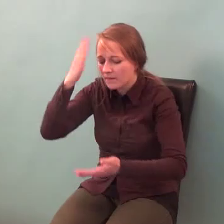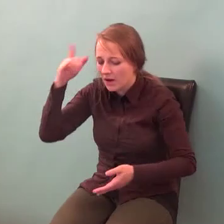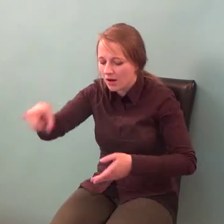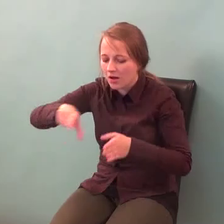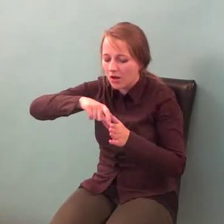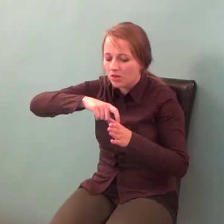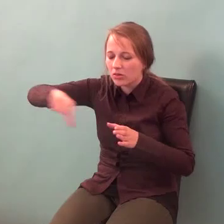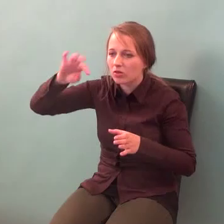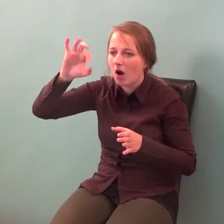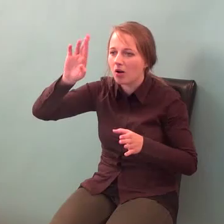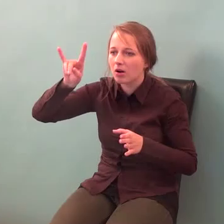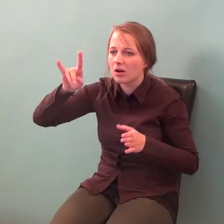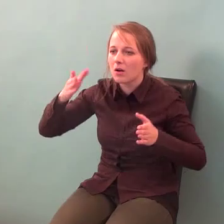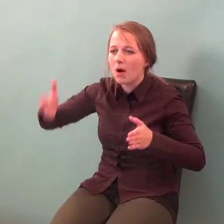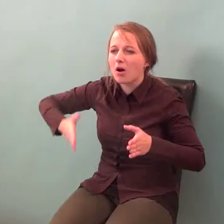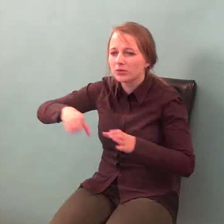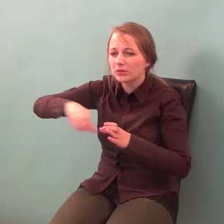To tory kolejowe.